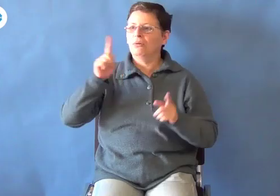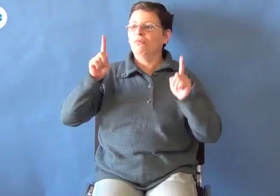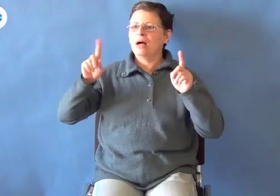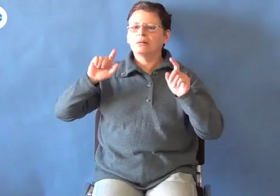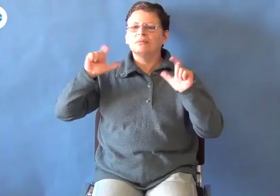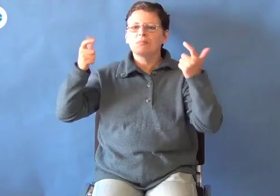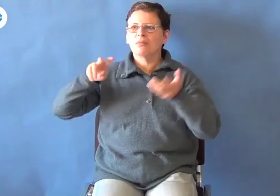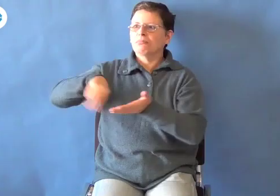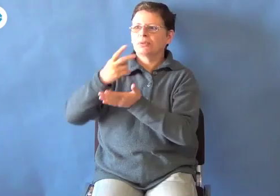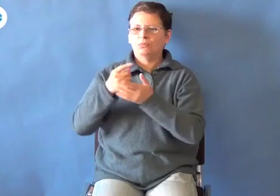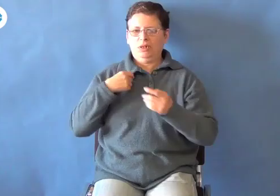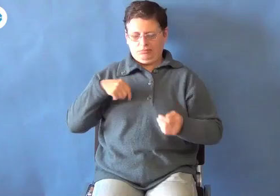Uwaga, wypadek. Można się przewrócić.